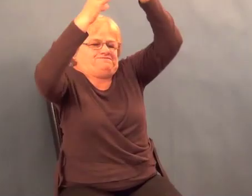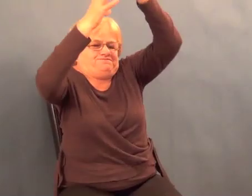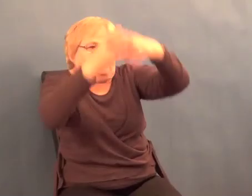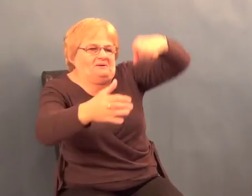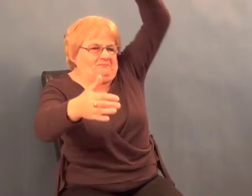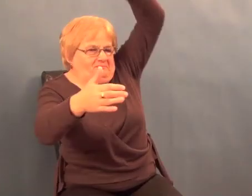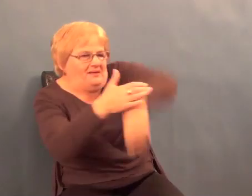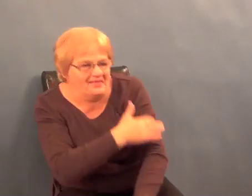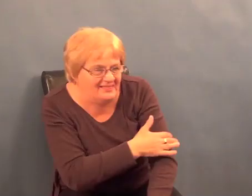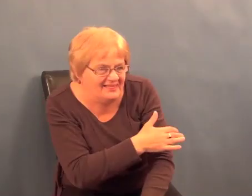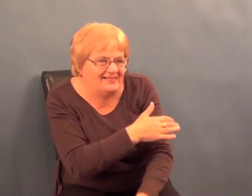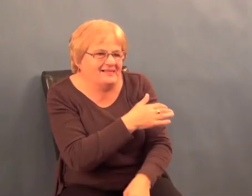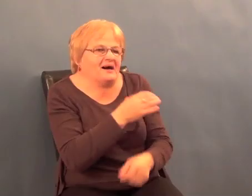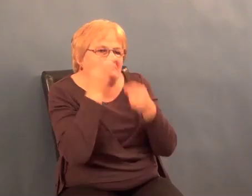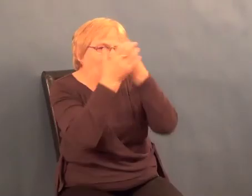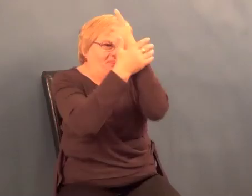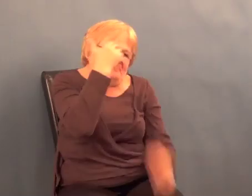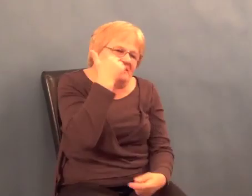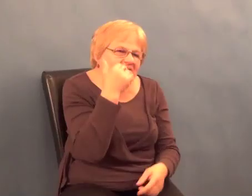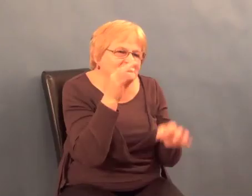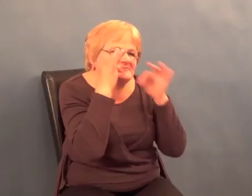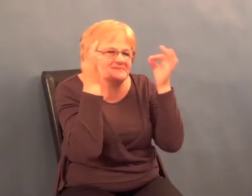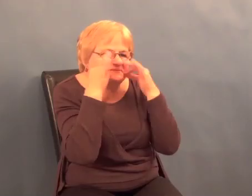Bomba wpada do rynny, a kot z niej wypada na dole.